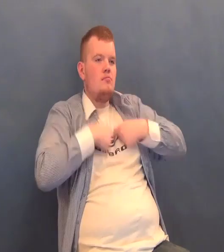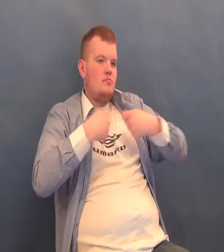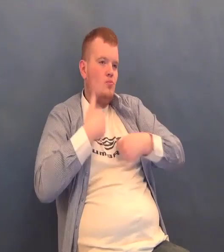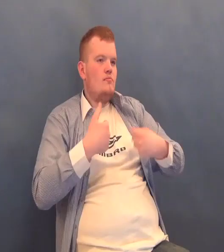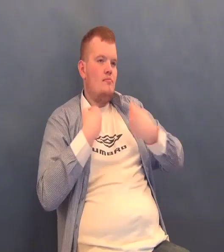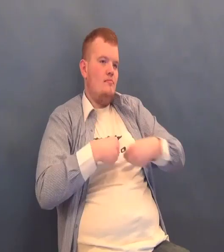Trzeba być w ubraniu.